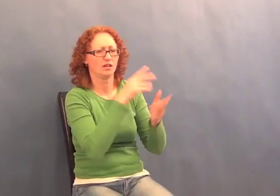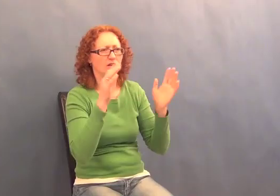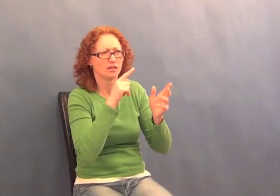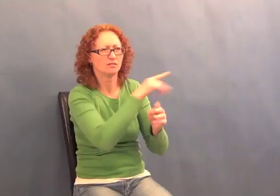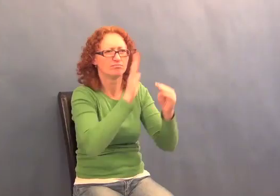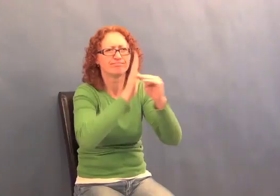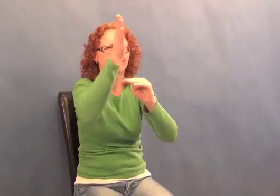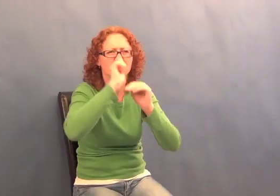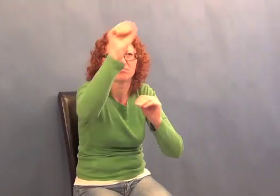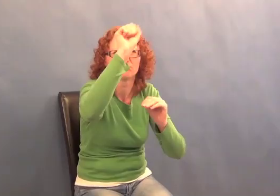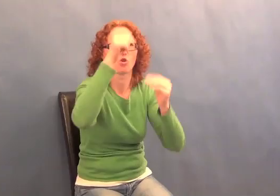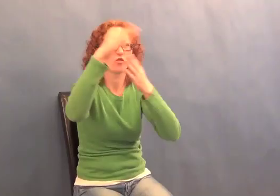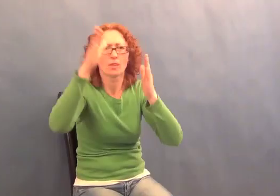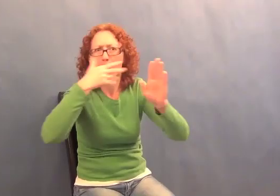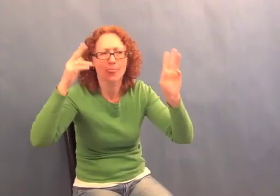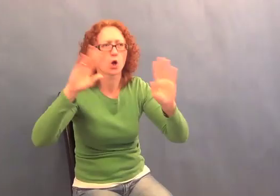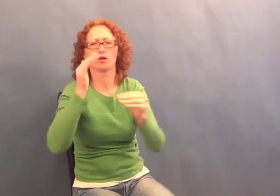Oni wchodzili do każdego pokoju i sprawdzali czy nikogo nie ma.